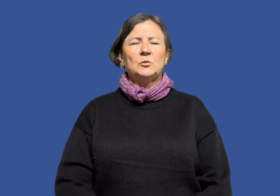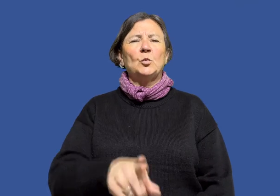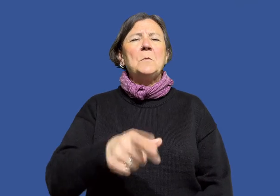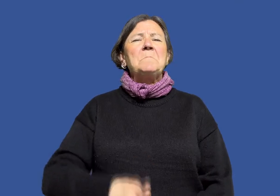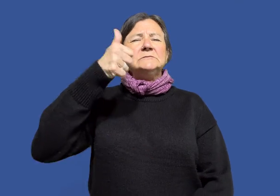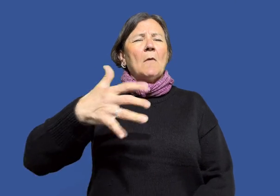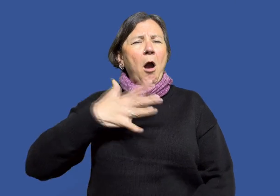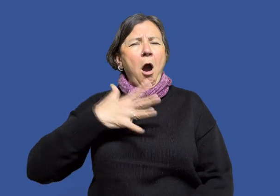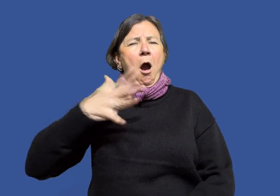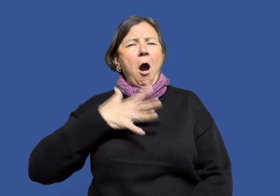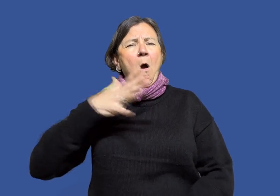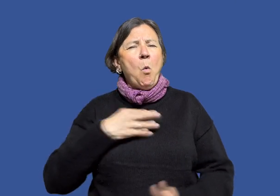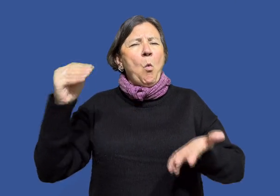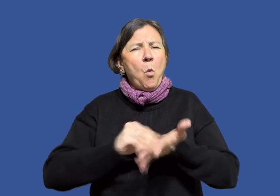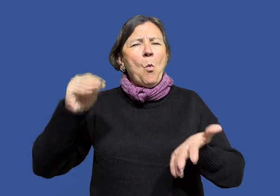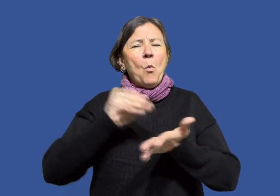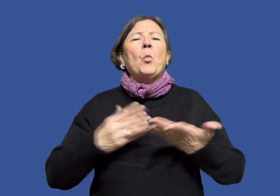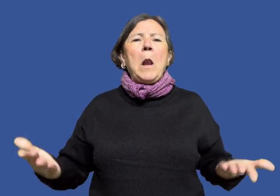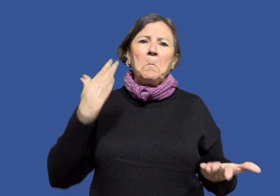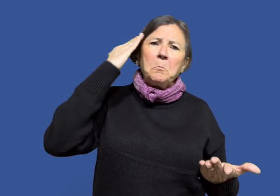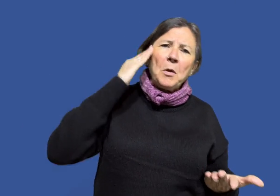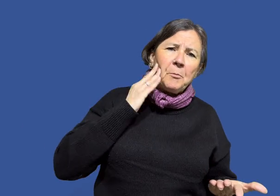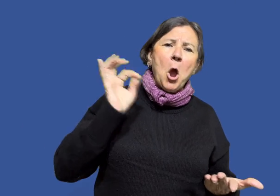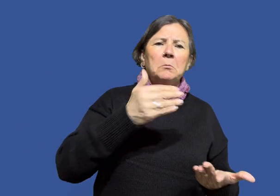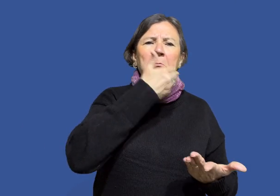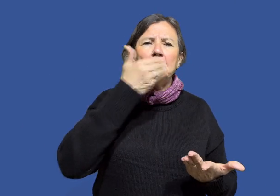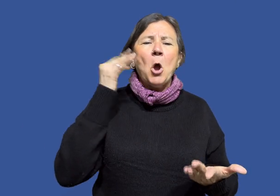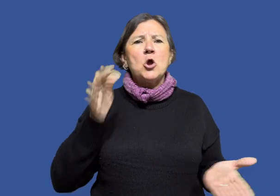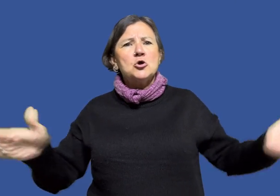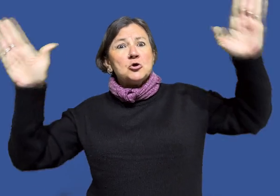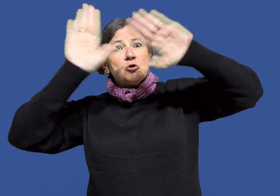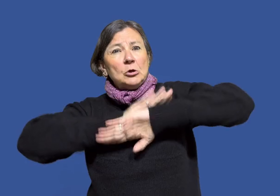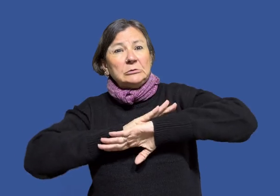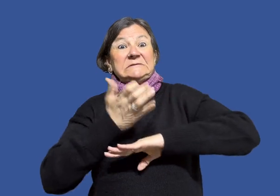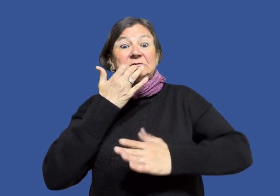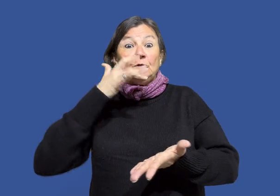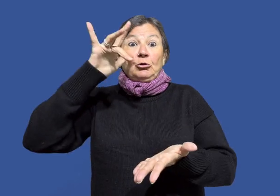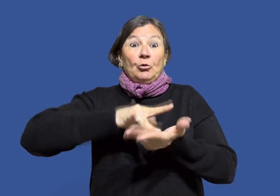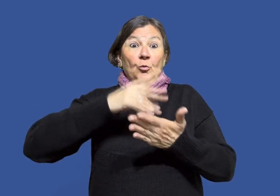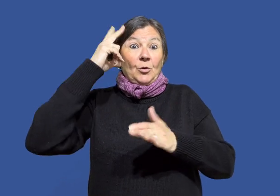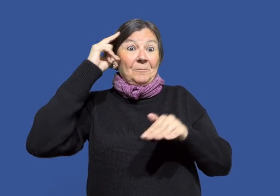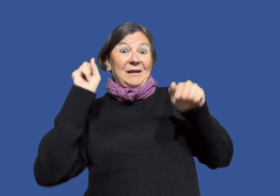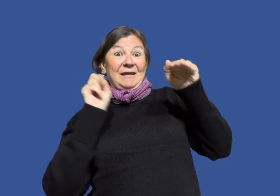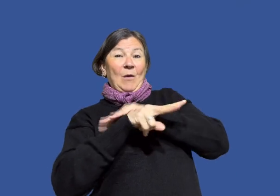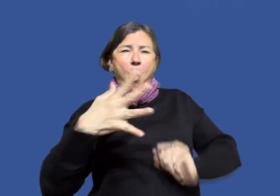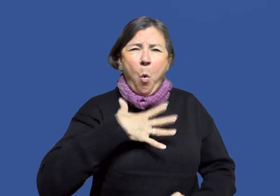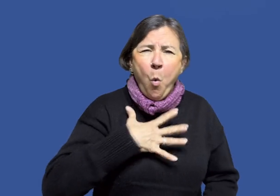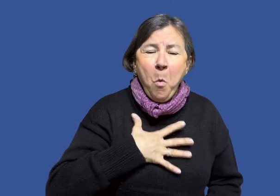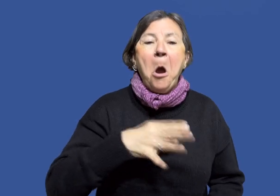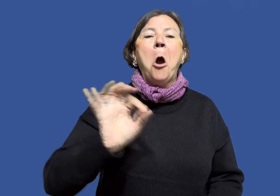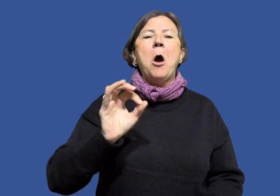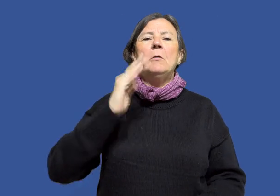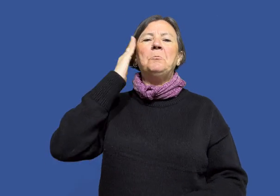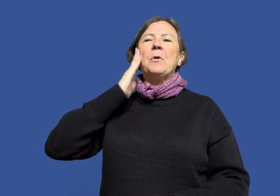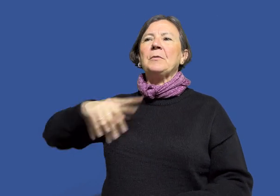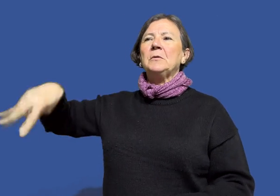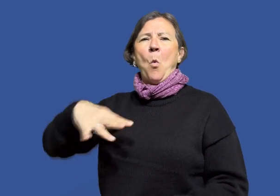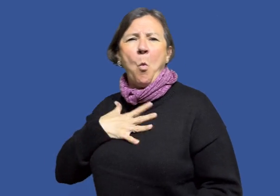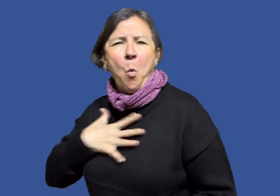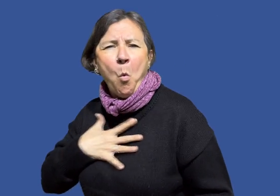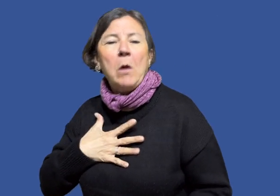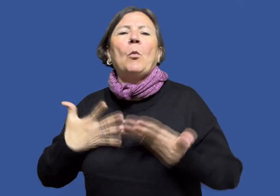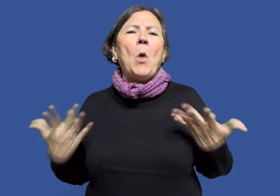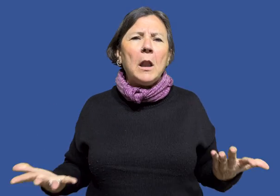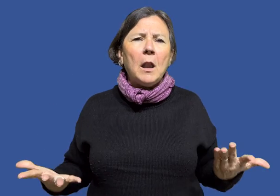Quan tens més tos: al matí, tarda o nit? Tens més tos quan estàs al llit o quan camines durant el matí?